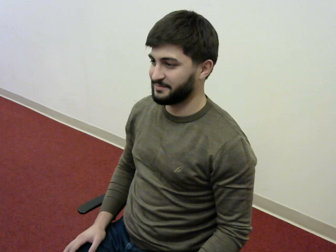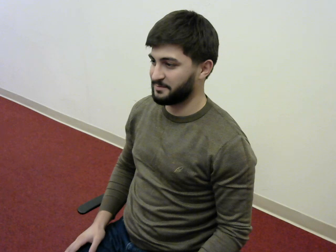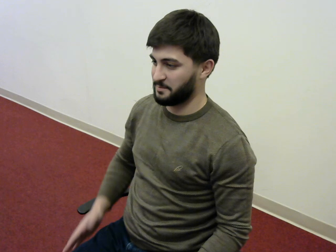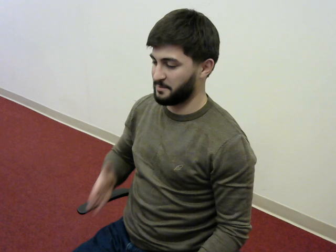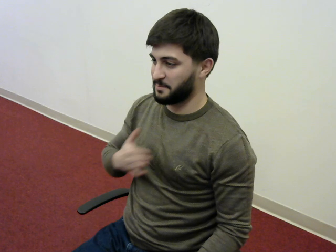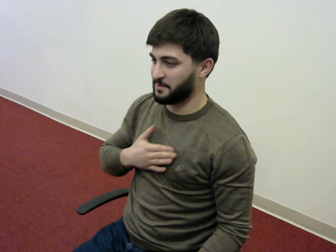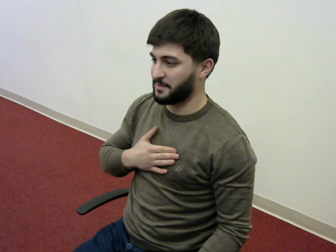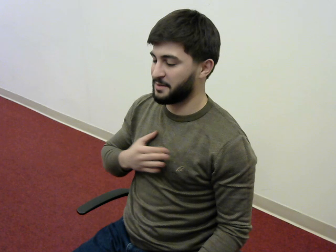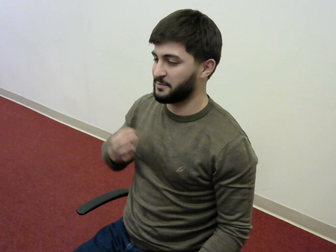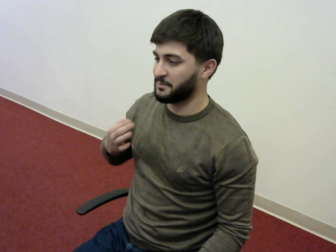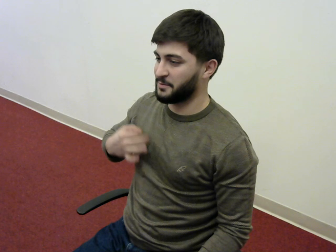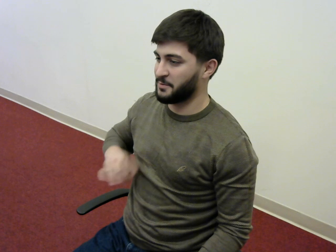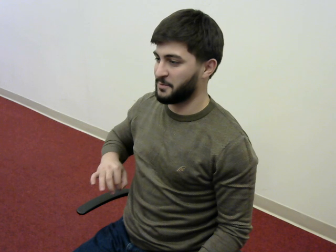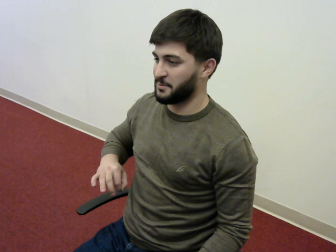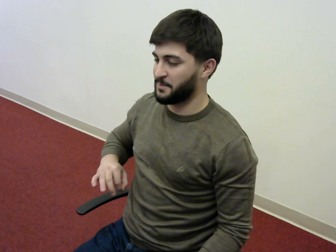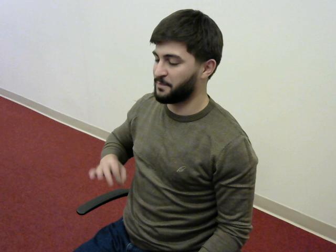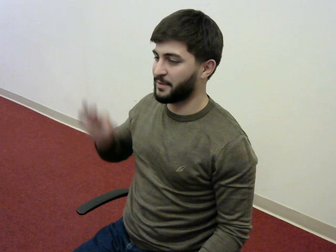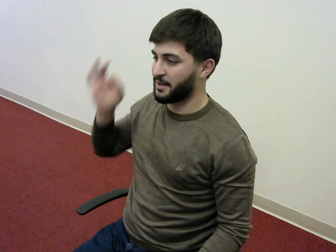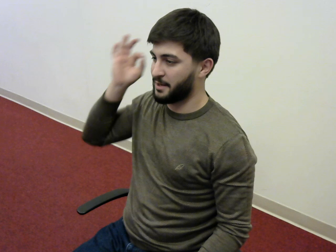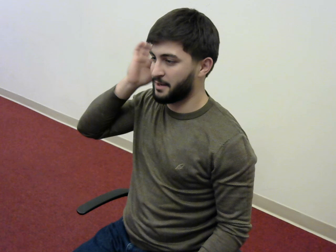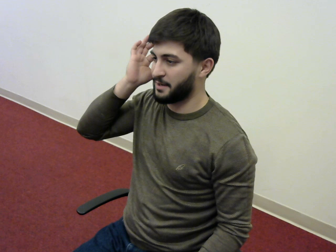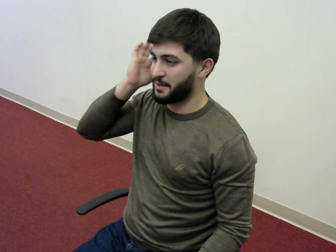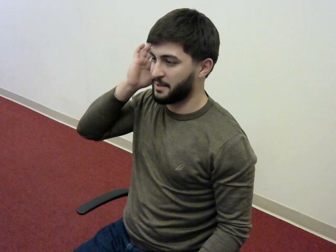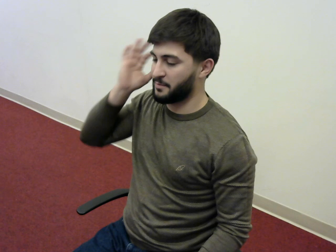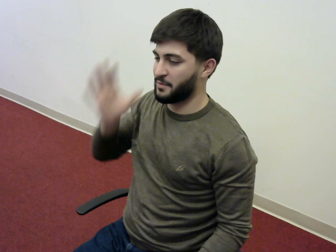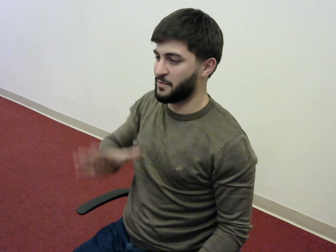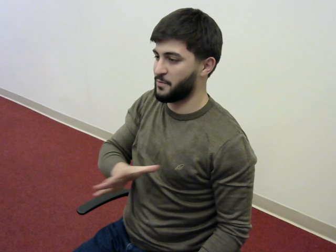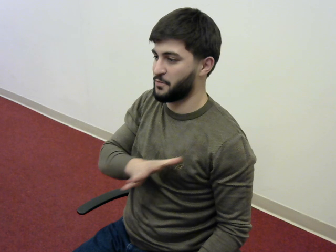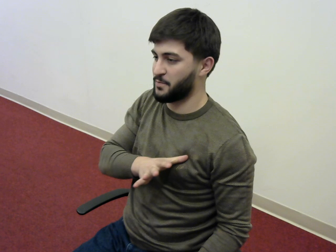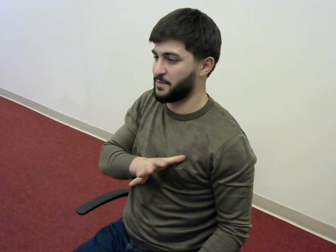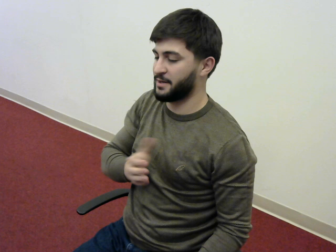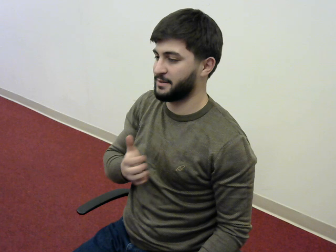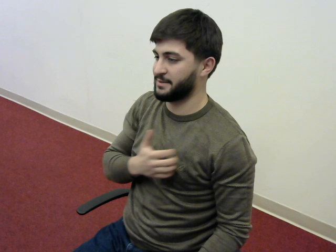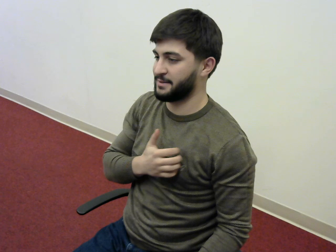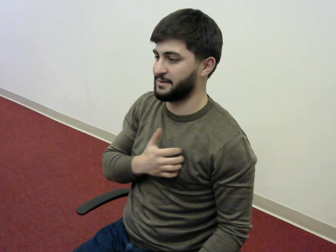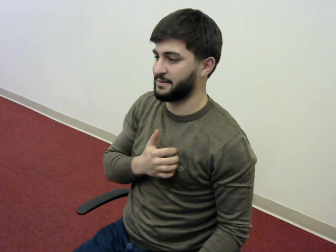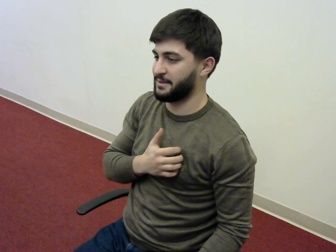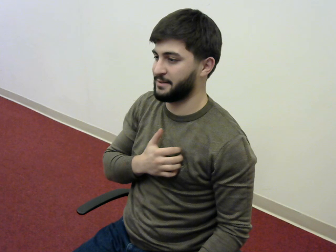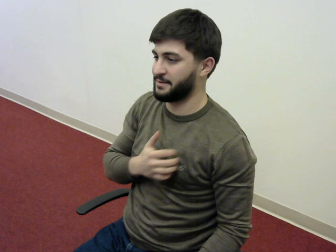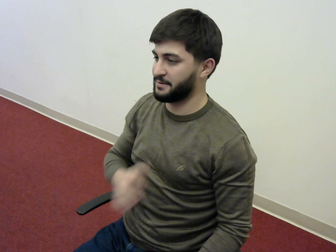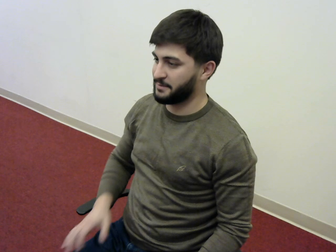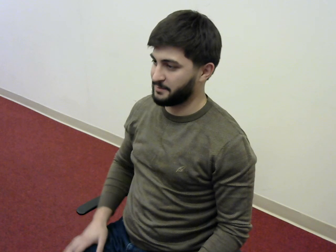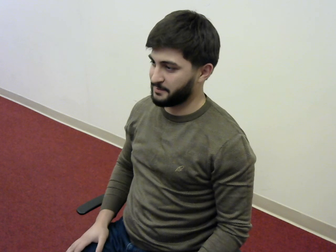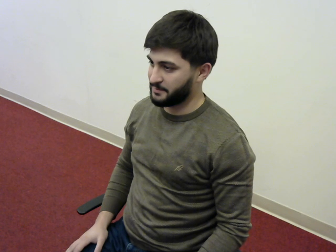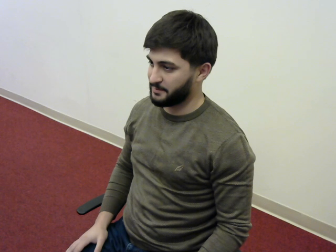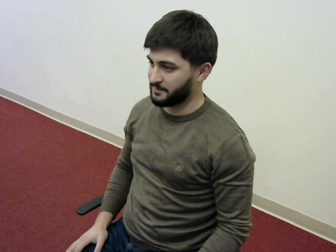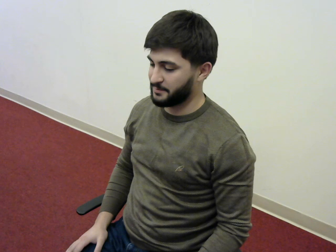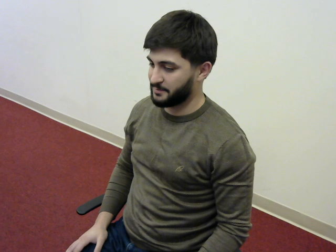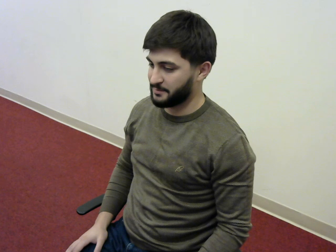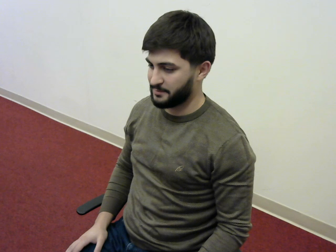Mənim oğlum həkim olmaq istəyir